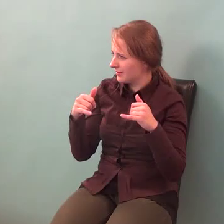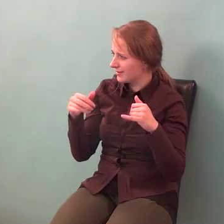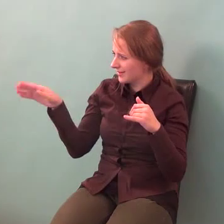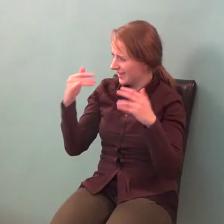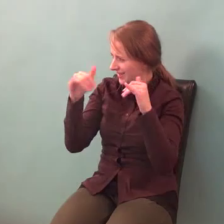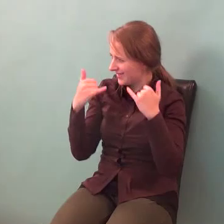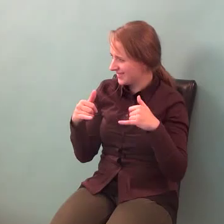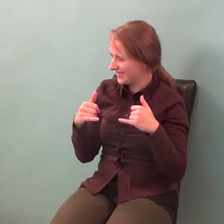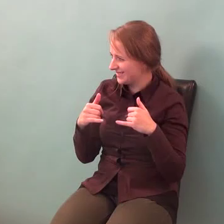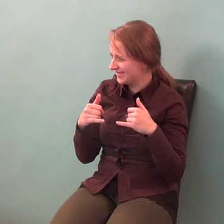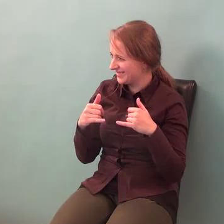Dwa różne.